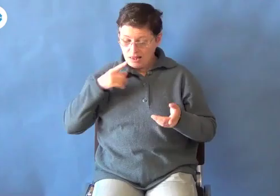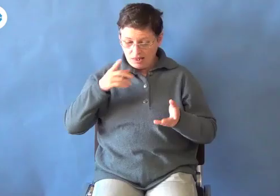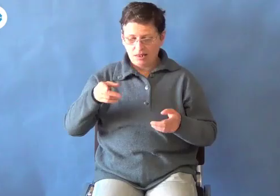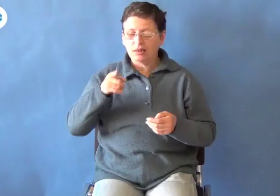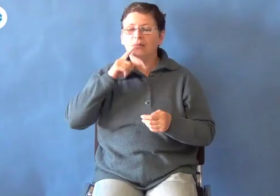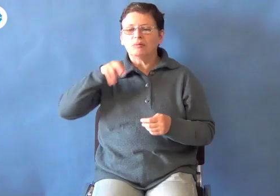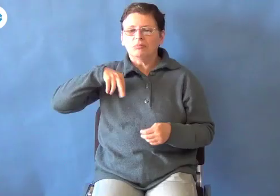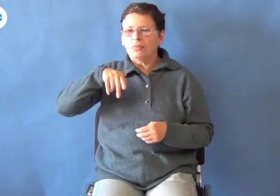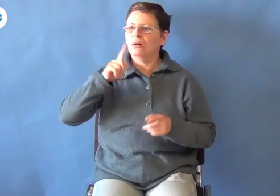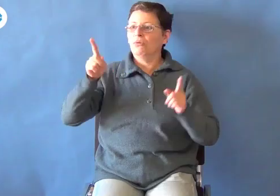Ktoś idzie.